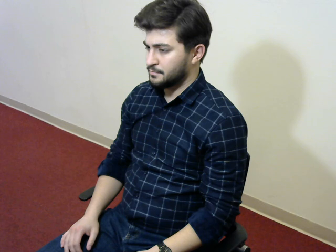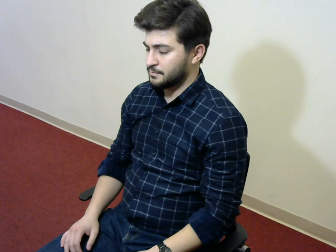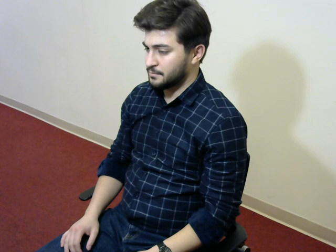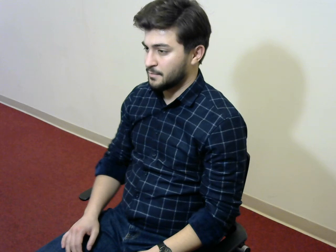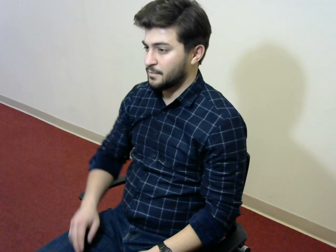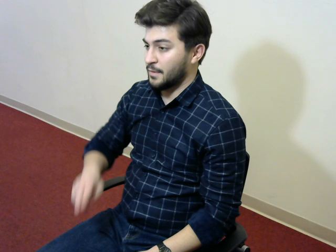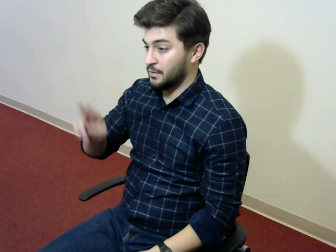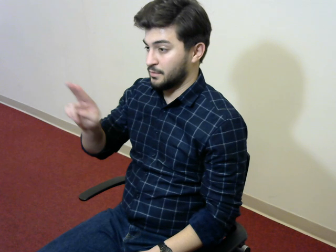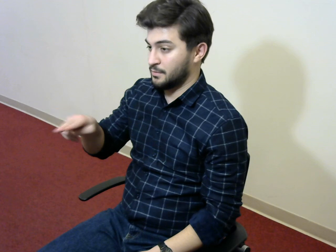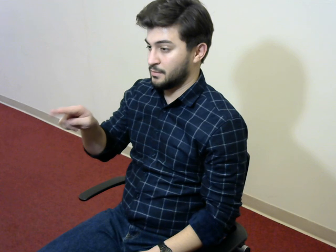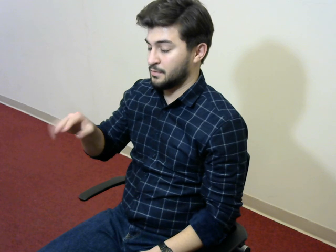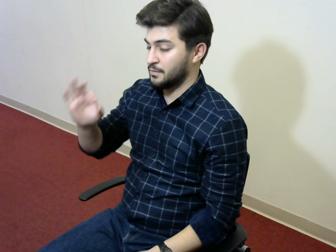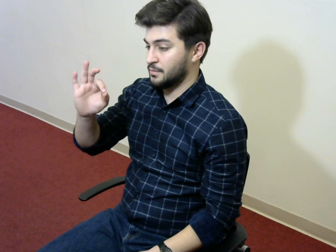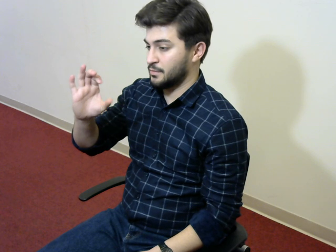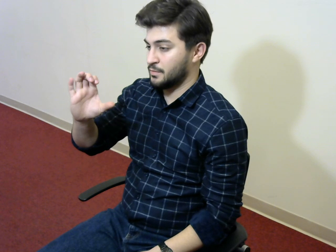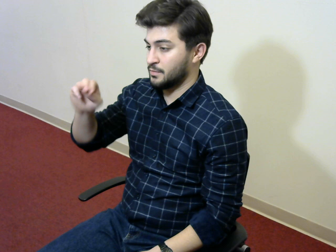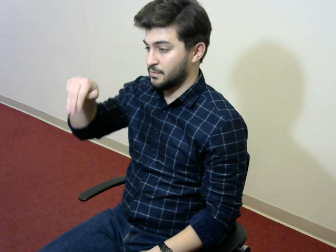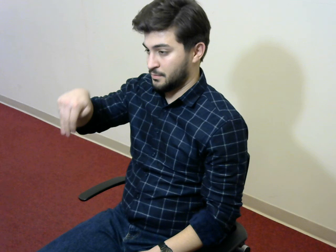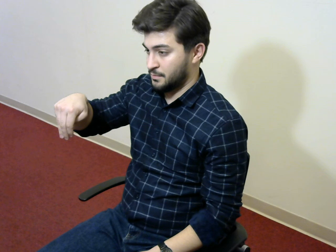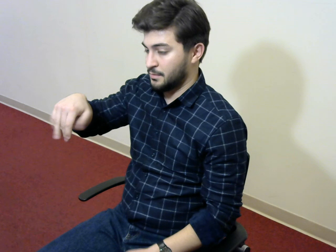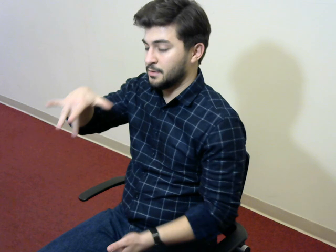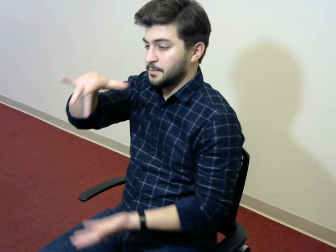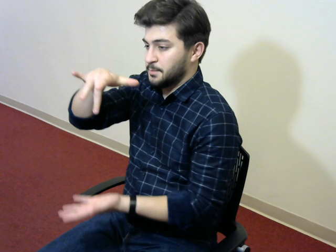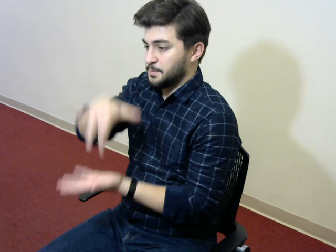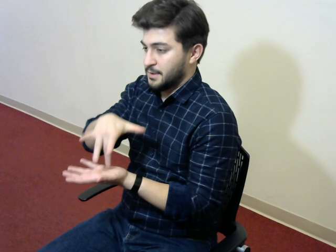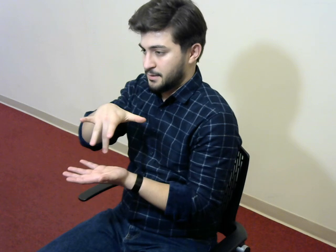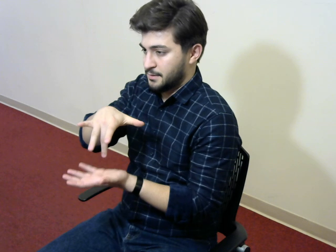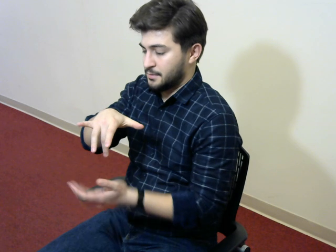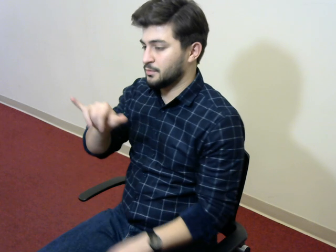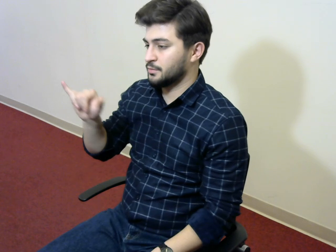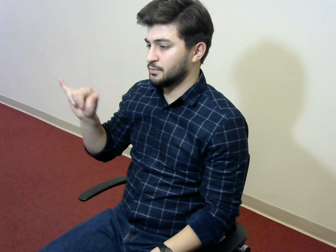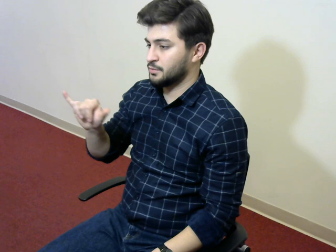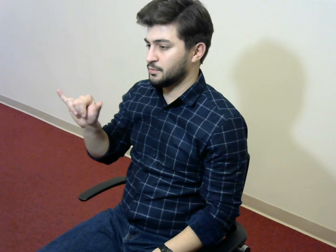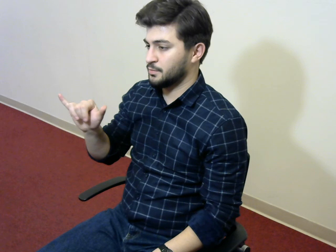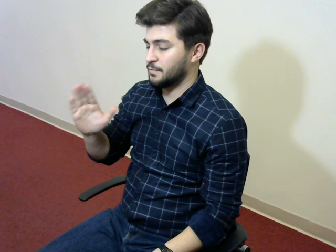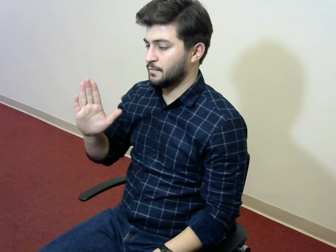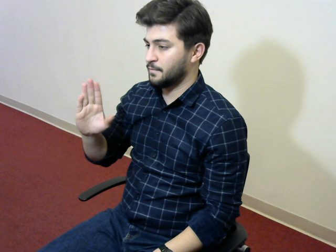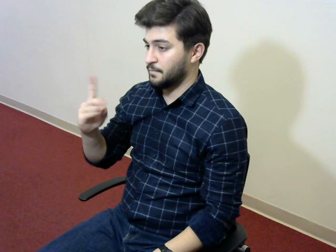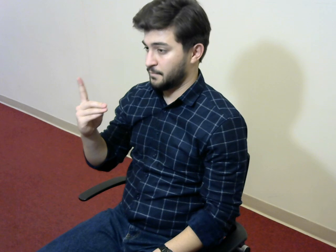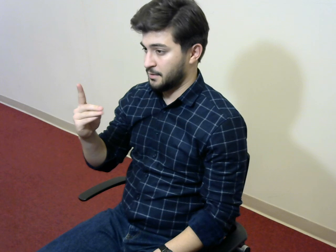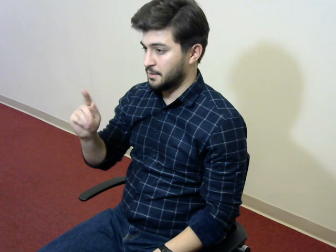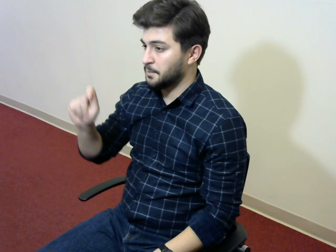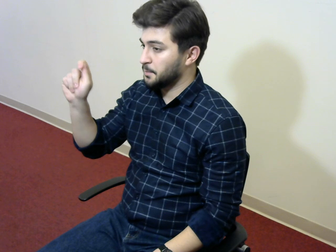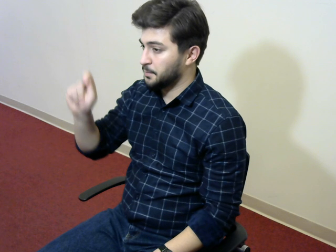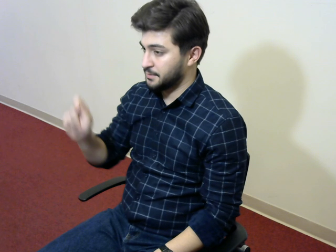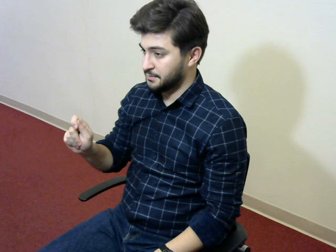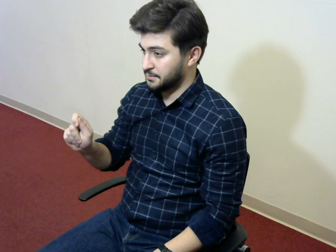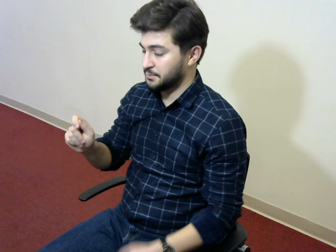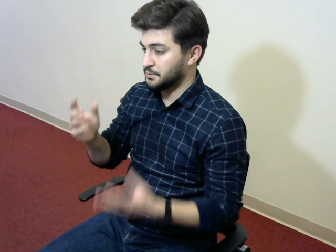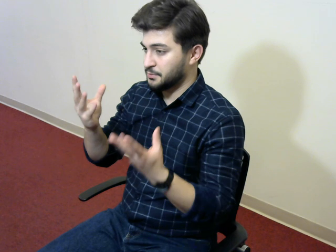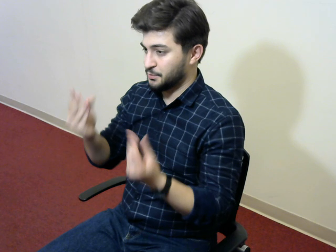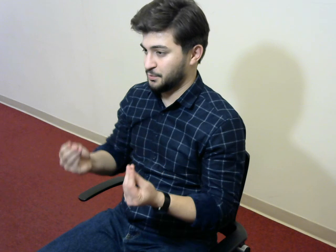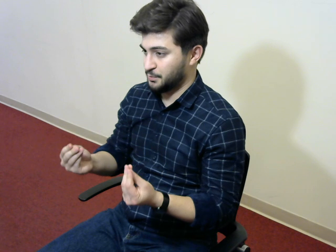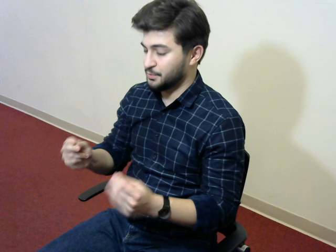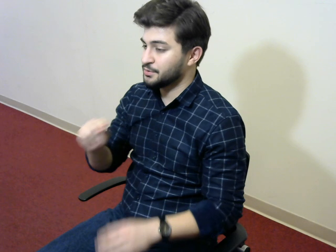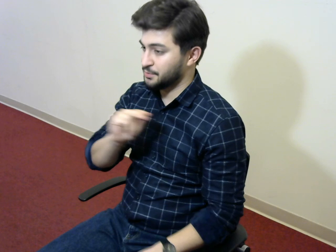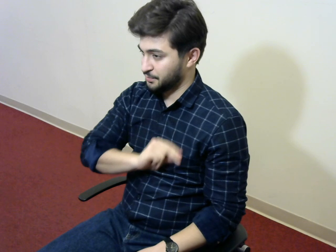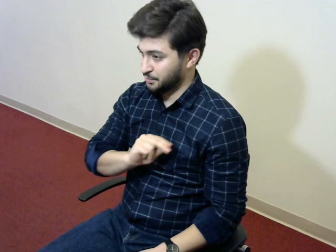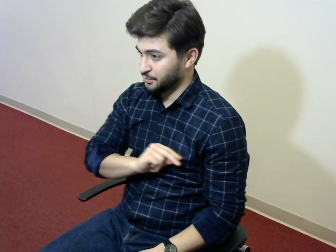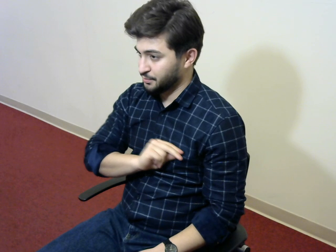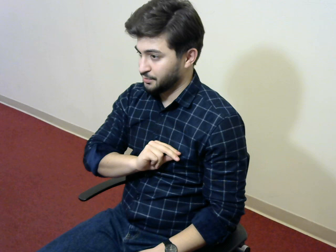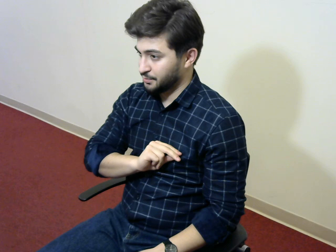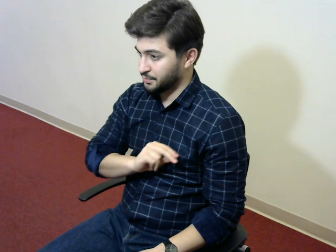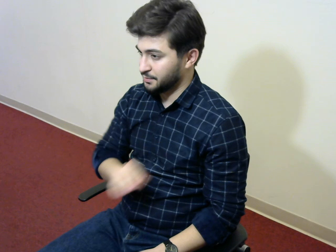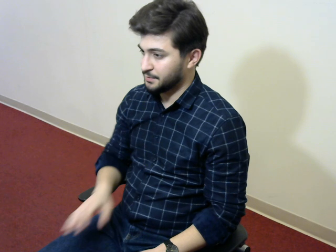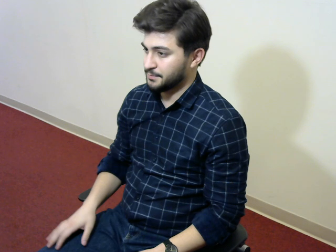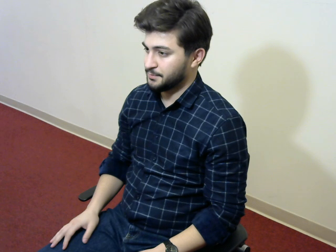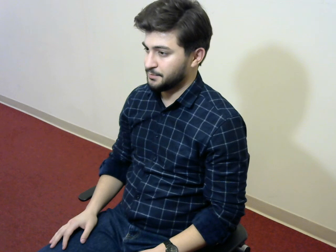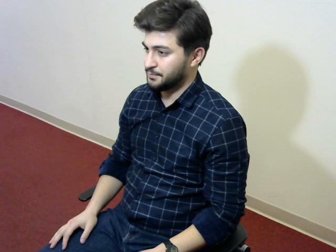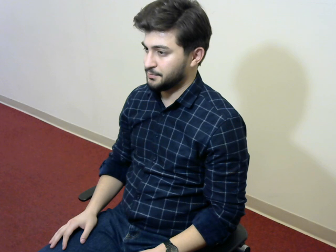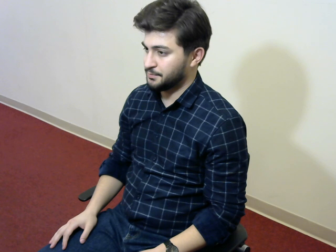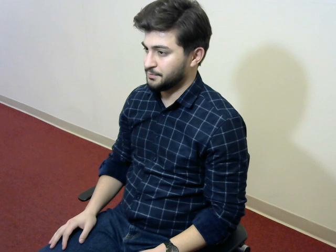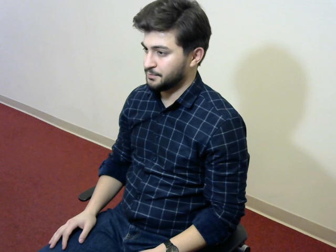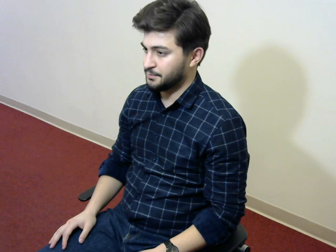DOST mərkəzləri şənbə və bazar günü işləyirmi?